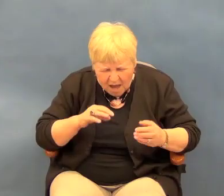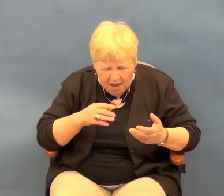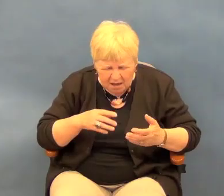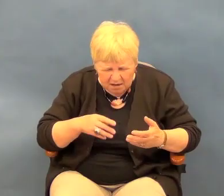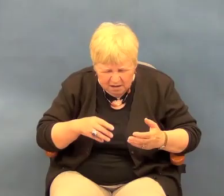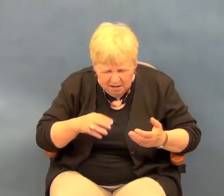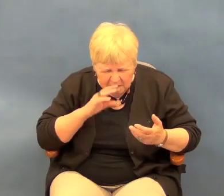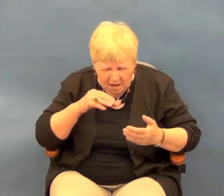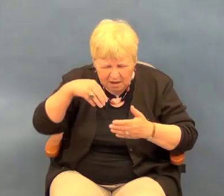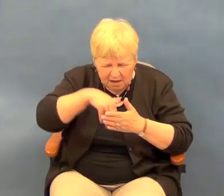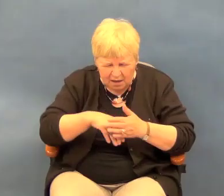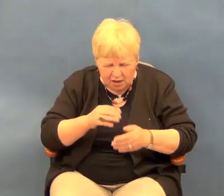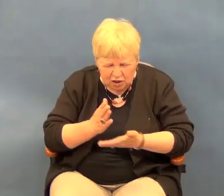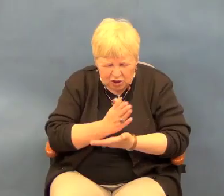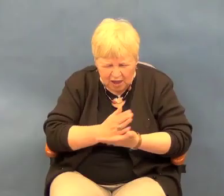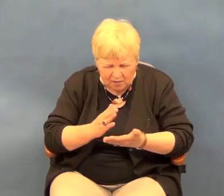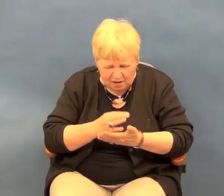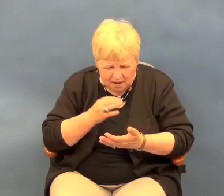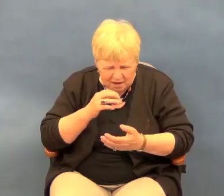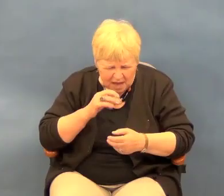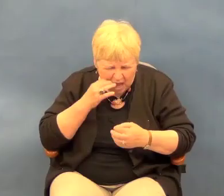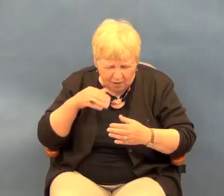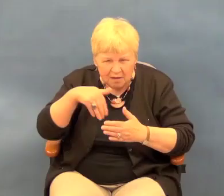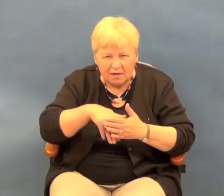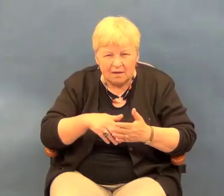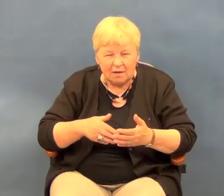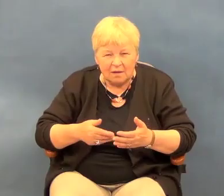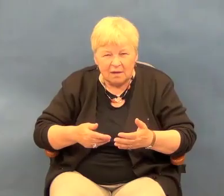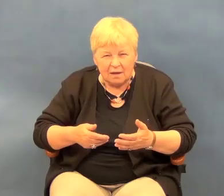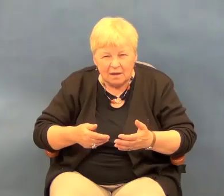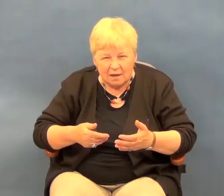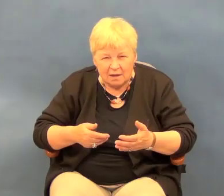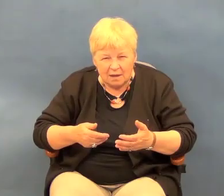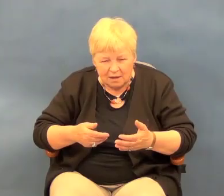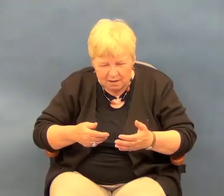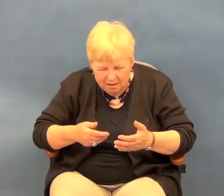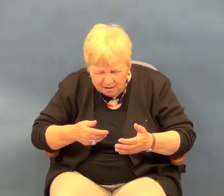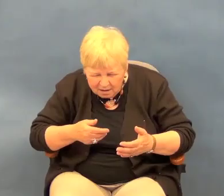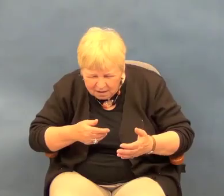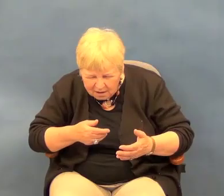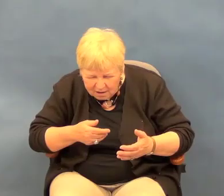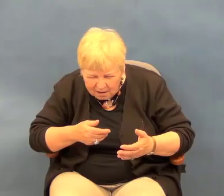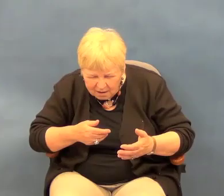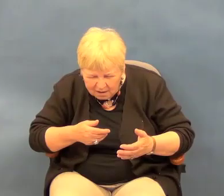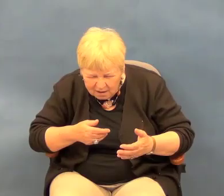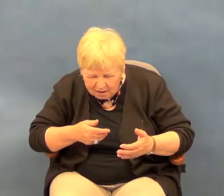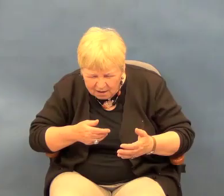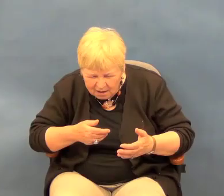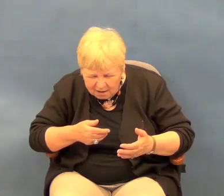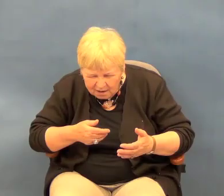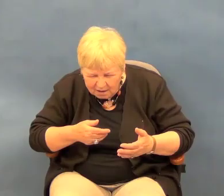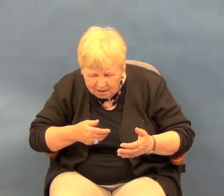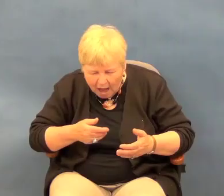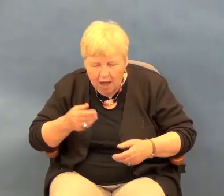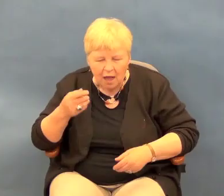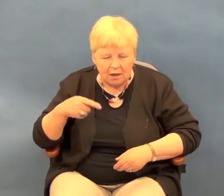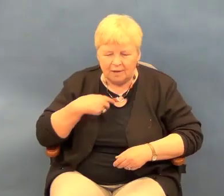To są chyba jakieś części...